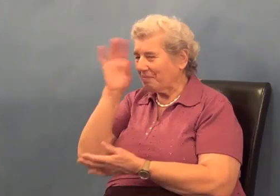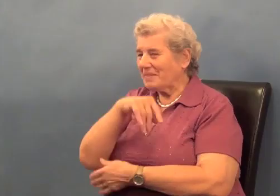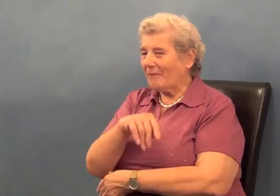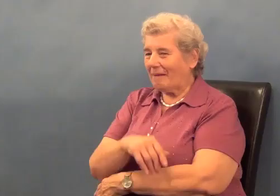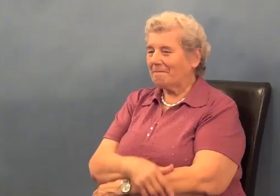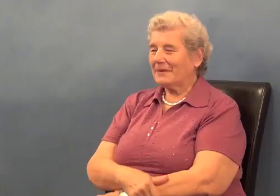Cymbałki. To już zapomniałam.